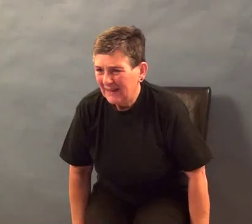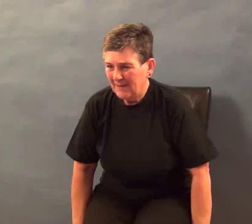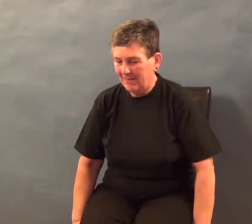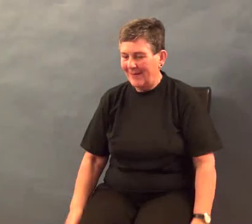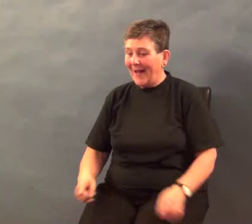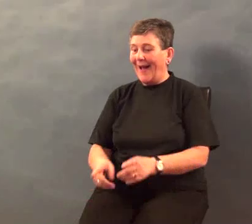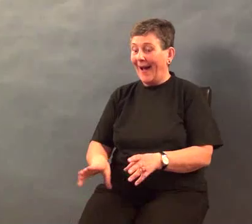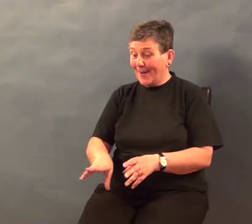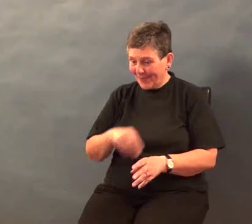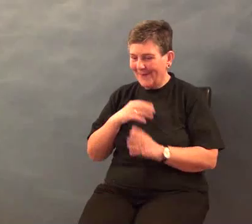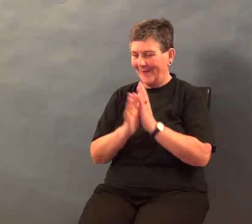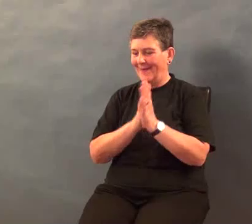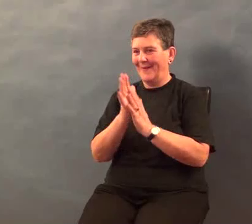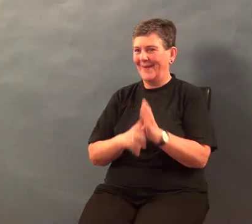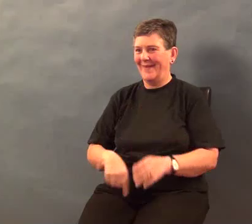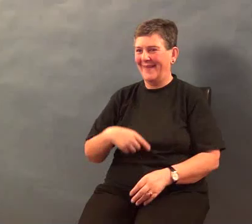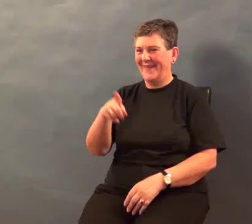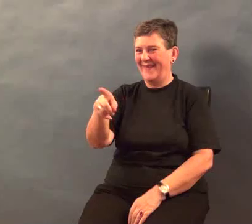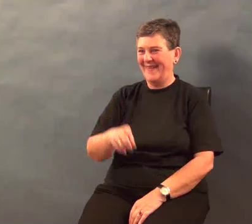Ja ci dokładnie zamigam co było w filmiku.